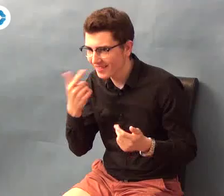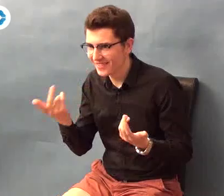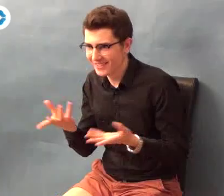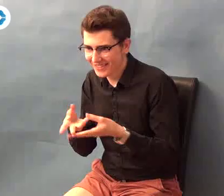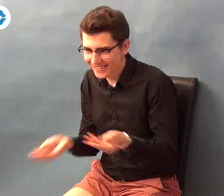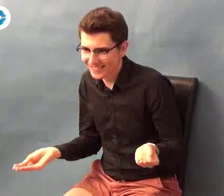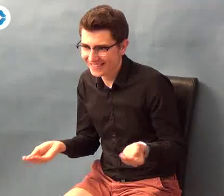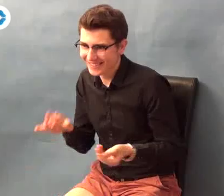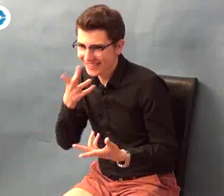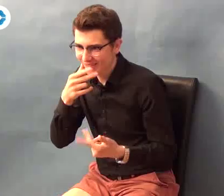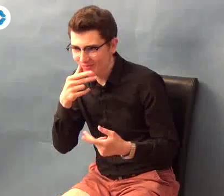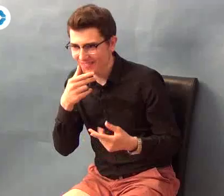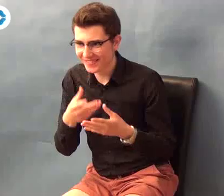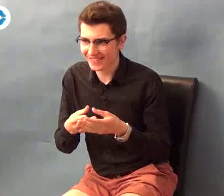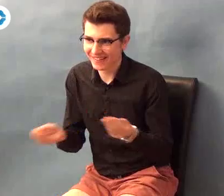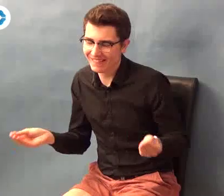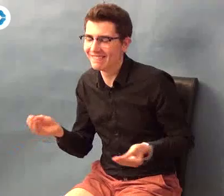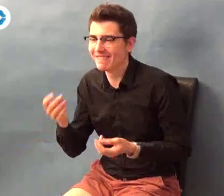Zniknęła, żaba zniknęła.